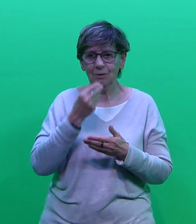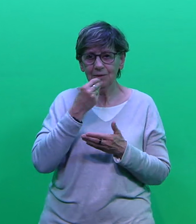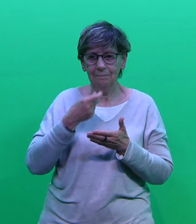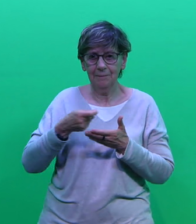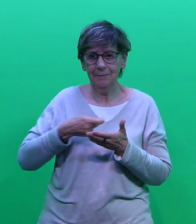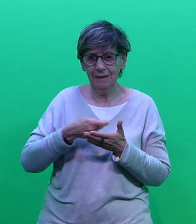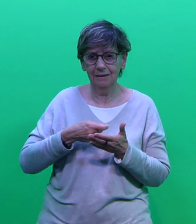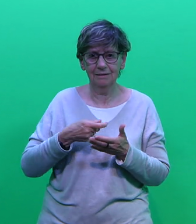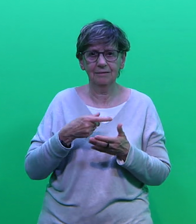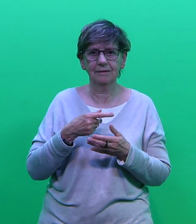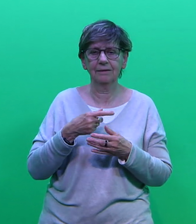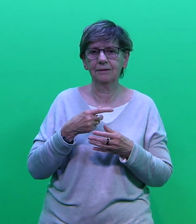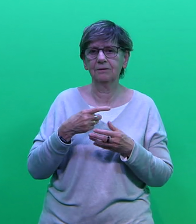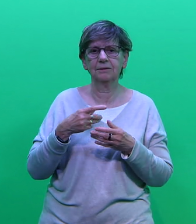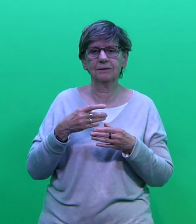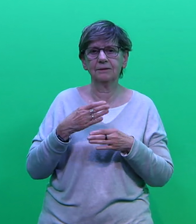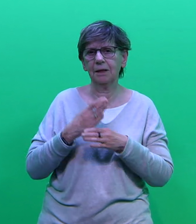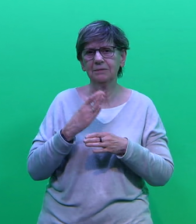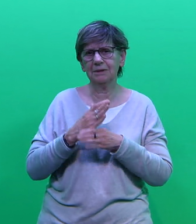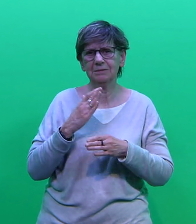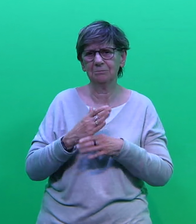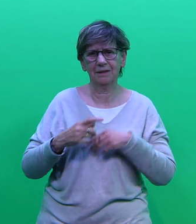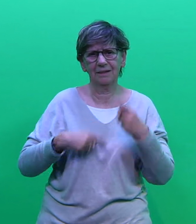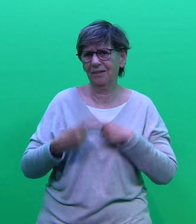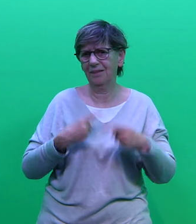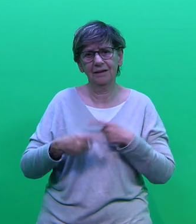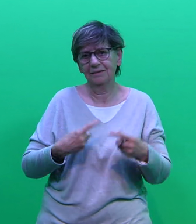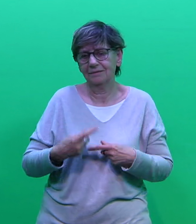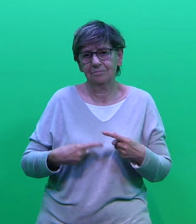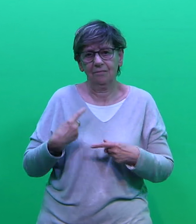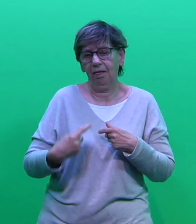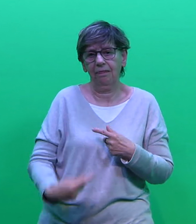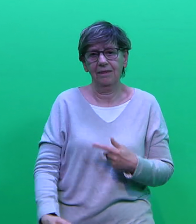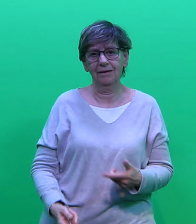Sempre menja farinetes, cada dia.